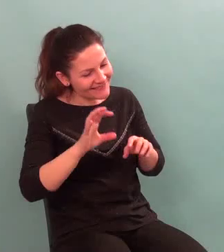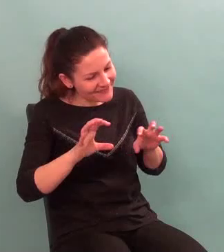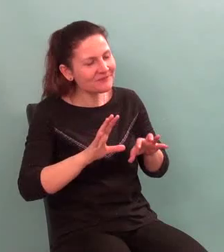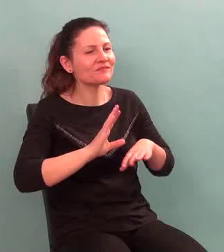Kończą.